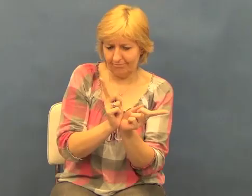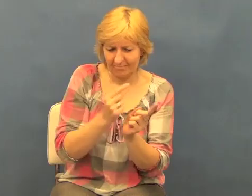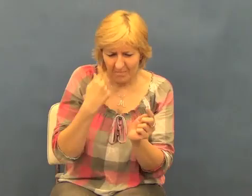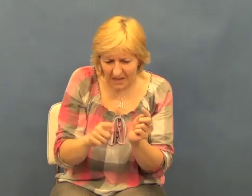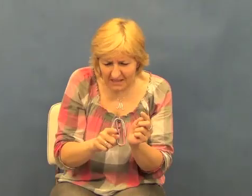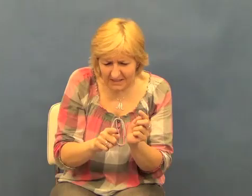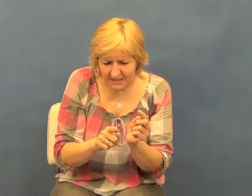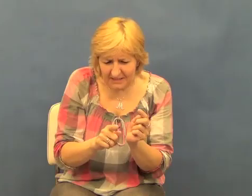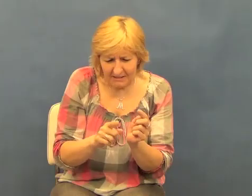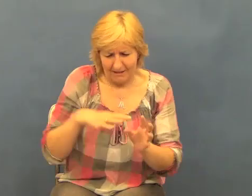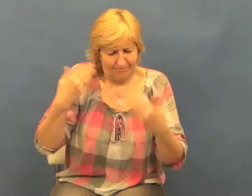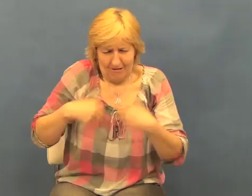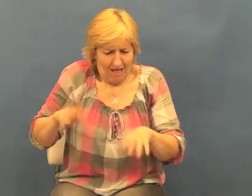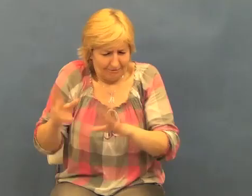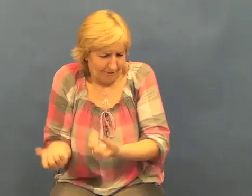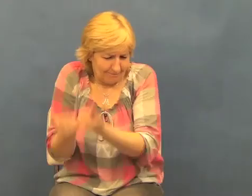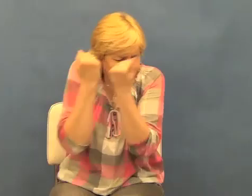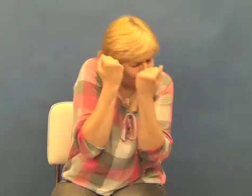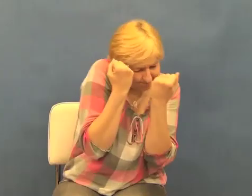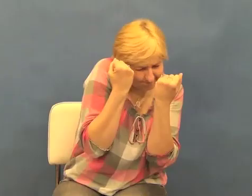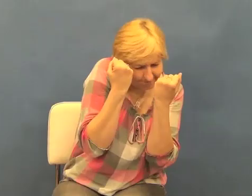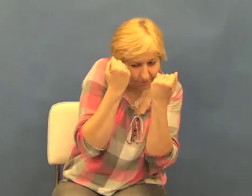Zauważa go i nie chce, przykrywa się kołdrą, odwraca się.